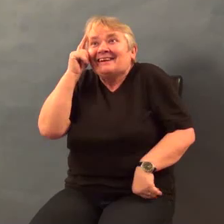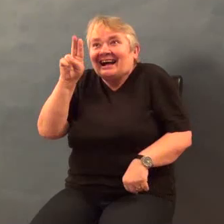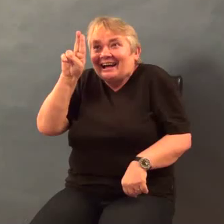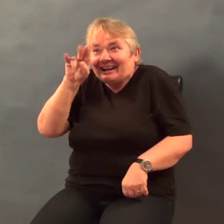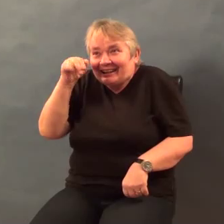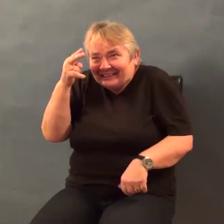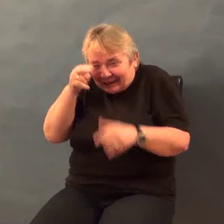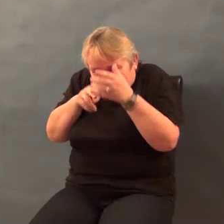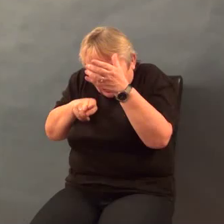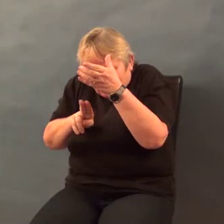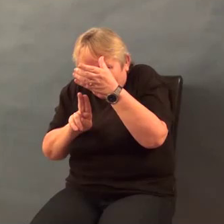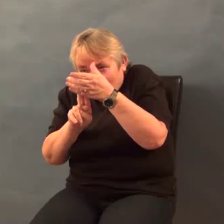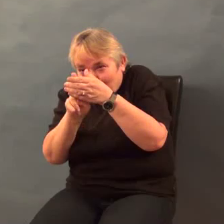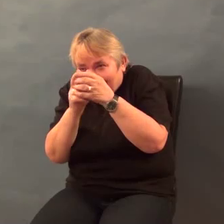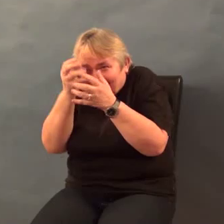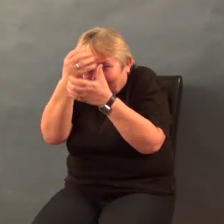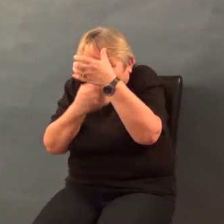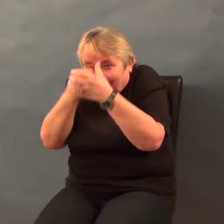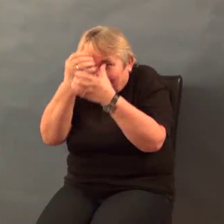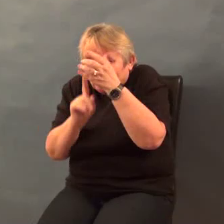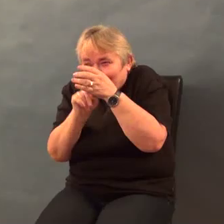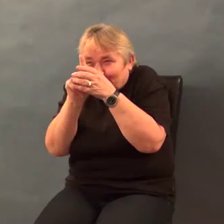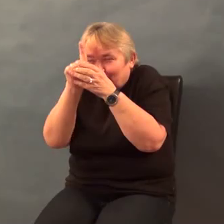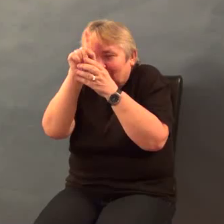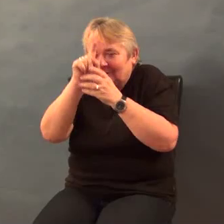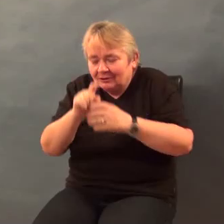Kot wspinał się w środku rynny na górę.